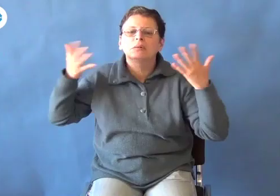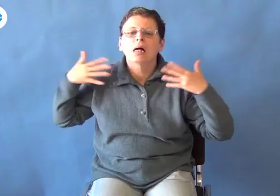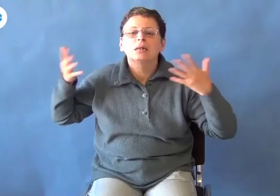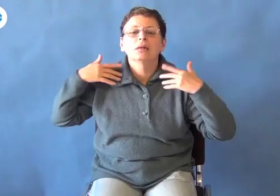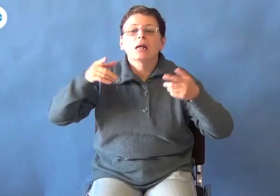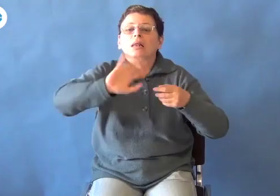Spacer.